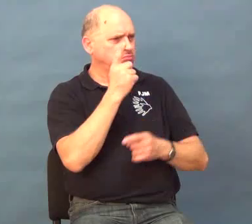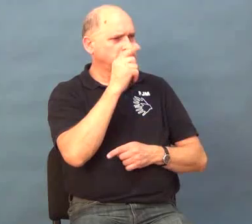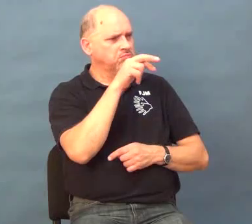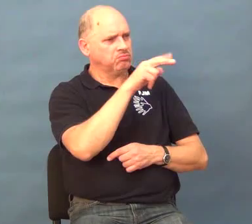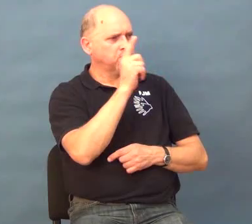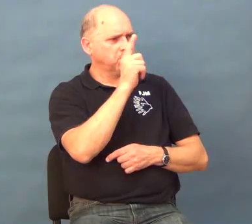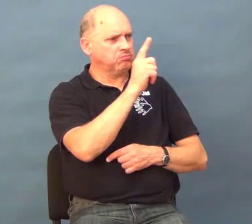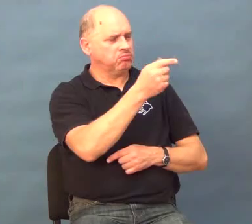Chłopcy odeszli.